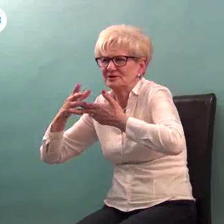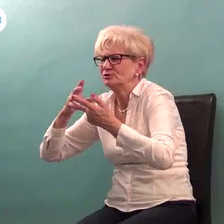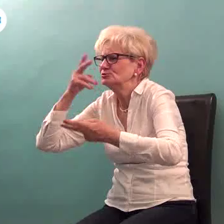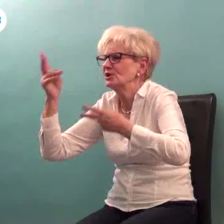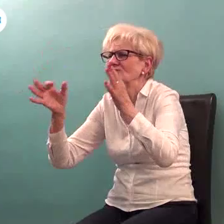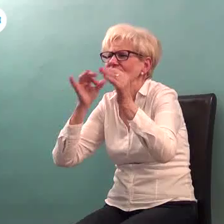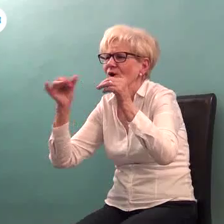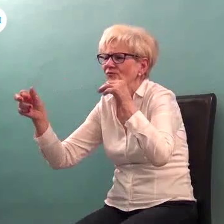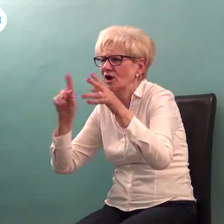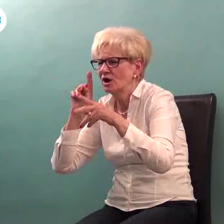Szukają żaby w wodzie.